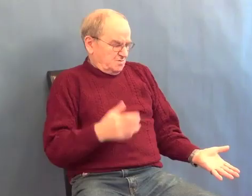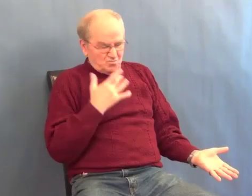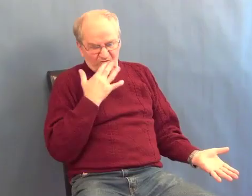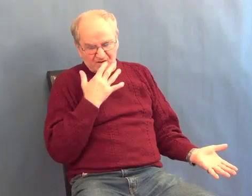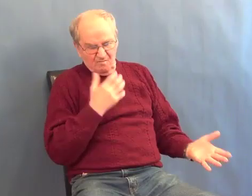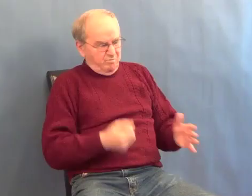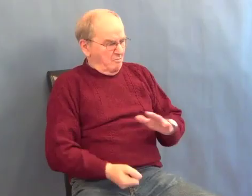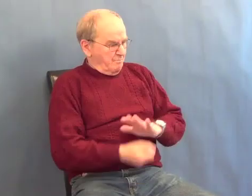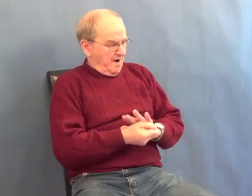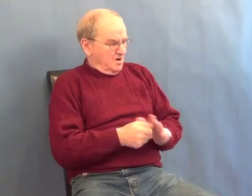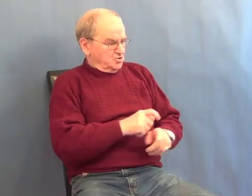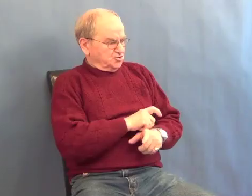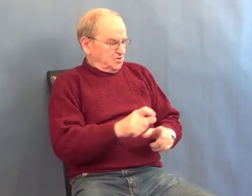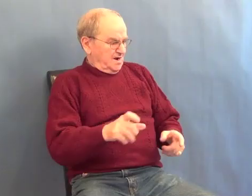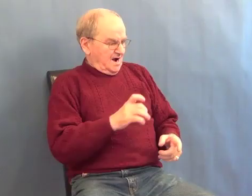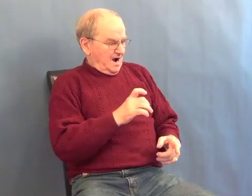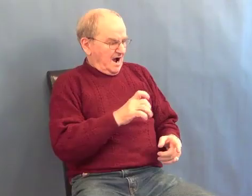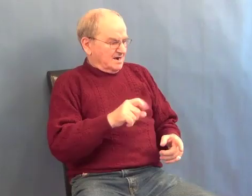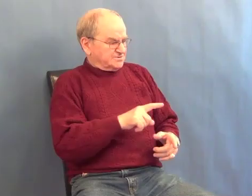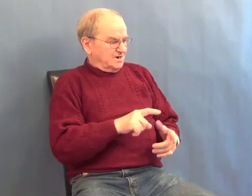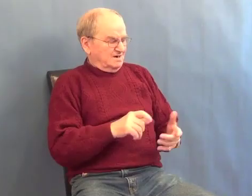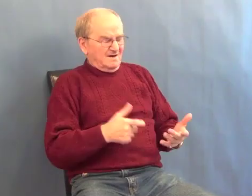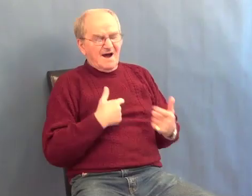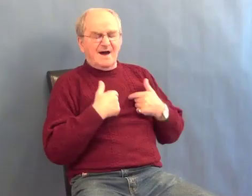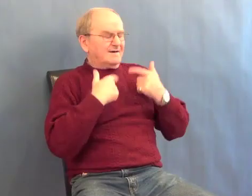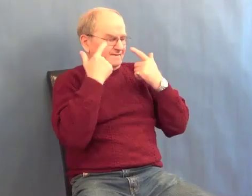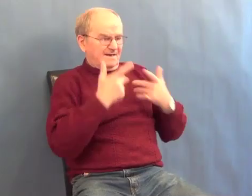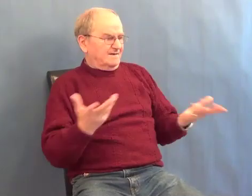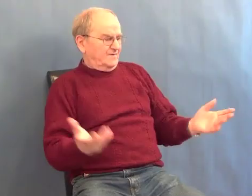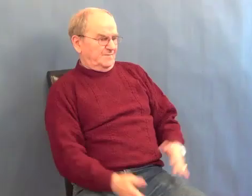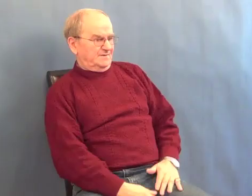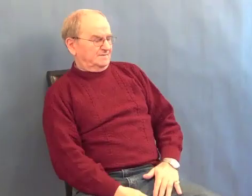Spekulowali, czy to bomba czy to wina gazu, nie wiem.